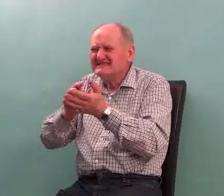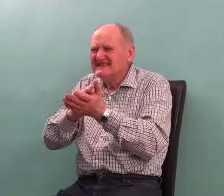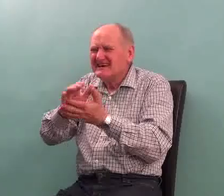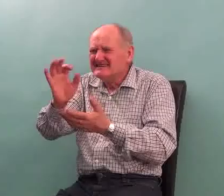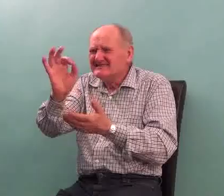Zaro płacenia.